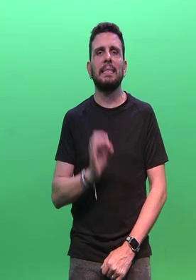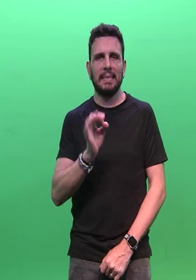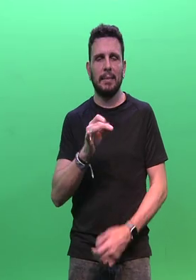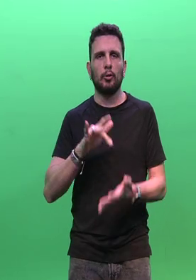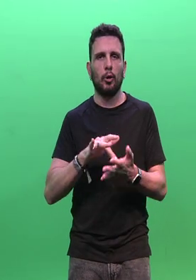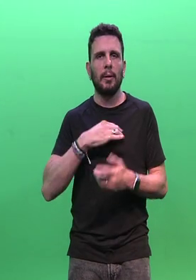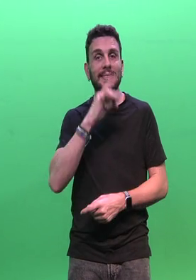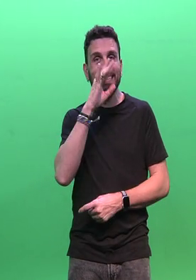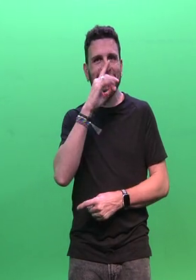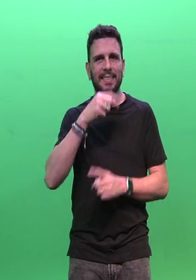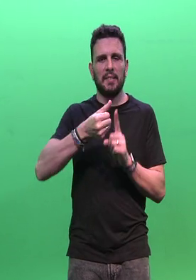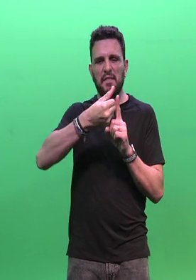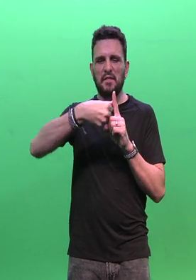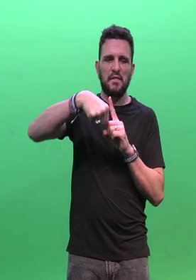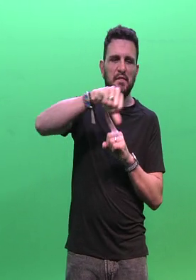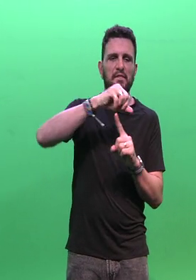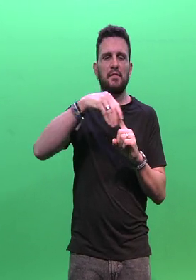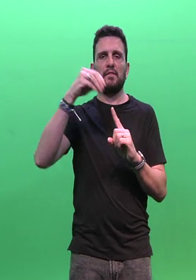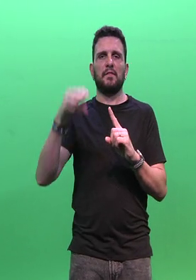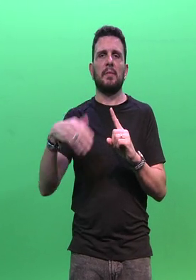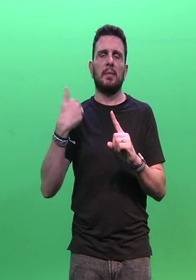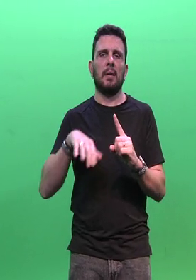Sí, em van operar, em van circumcidar el penis.